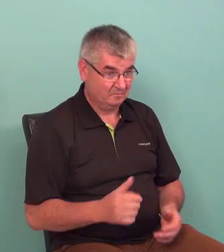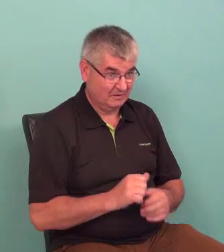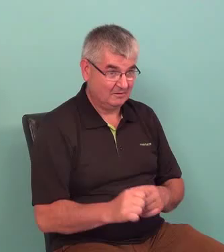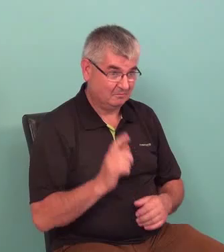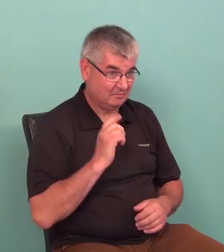Jest Przemyśl?